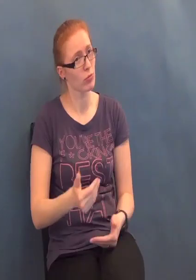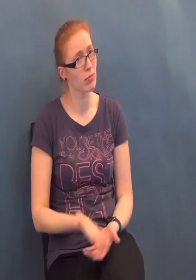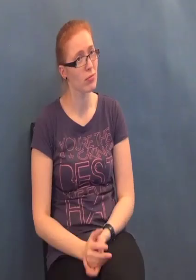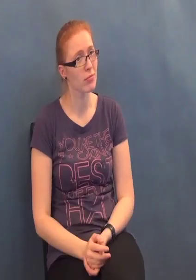Może.